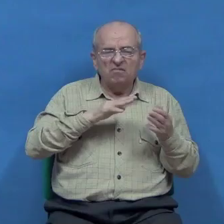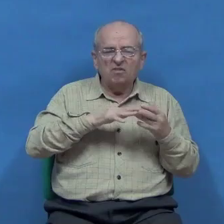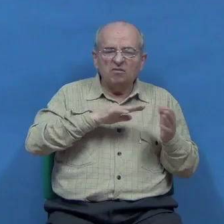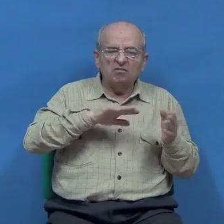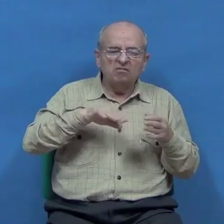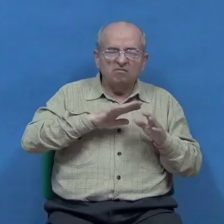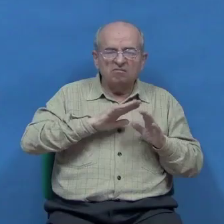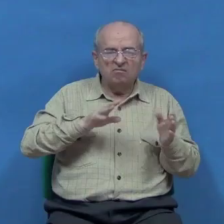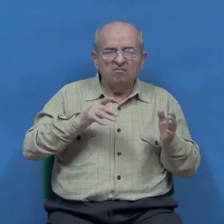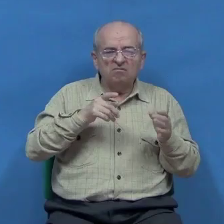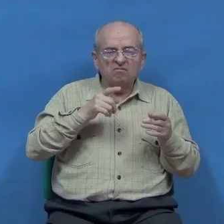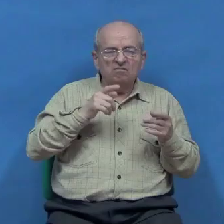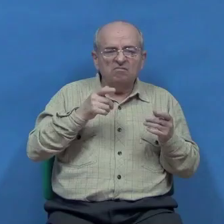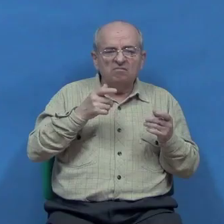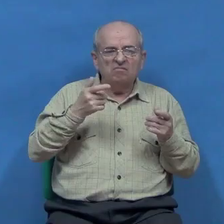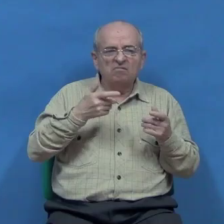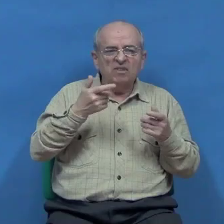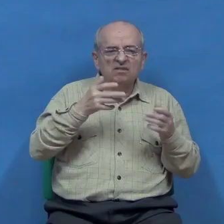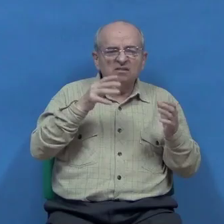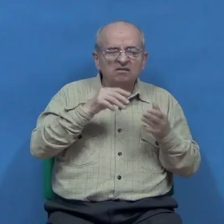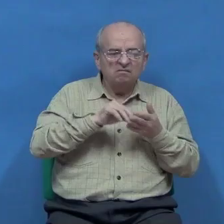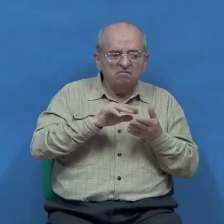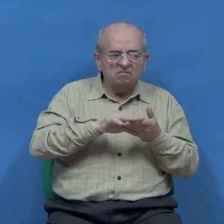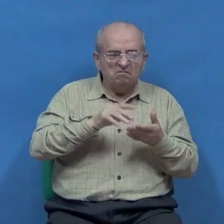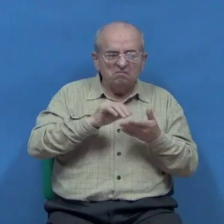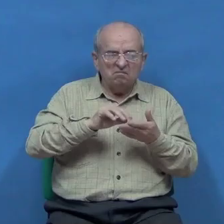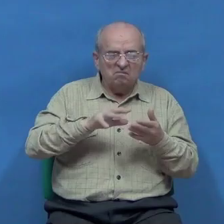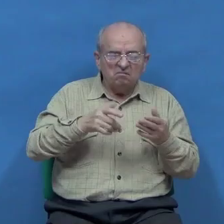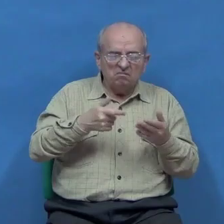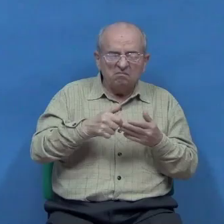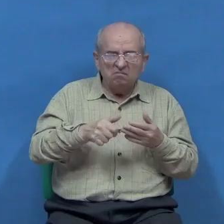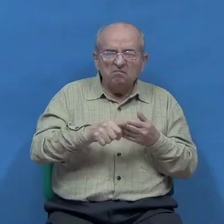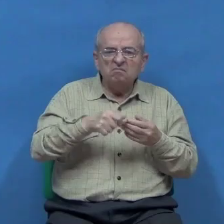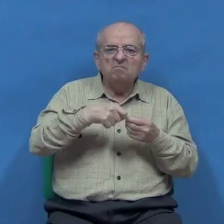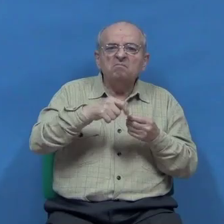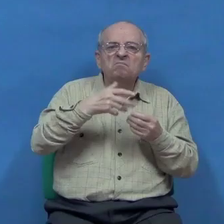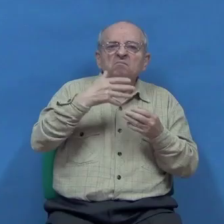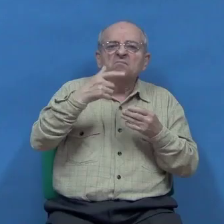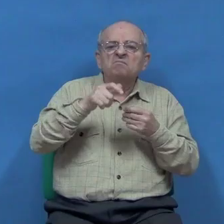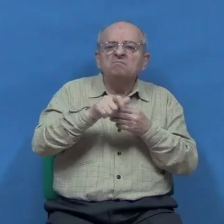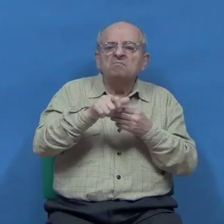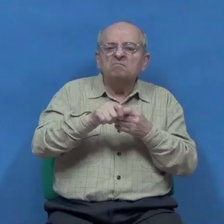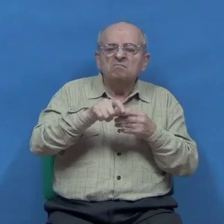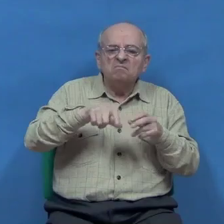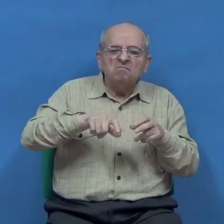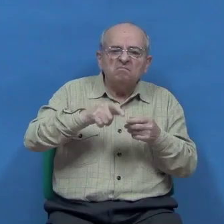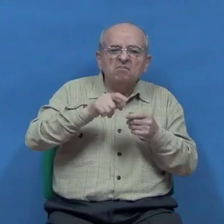Potem, zapisywali coś w dokumentach, powód pożaru, sprawdzali wszystko.